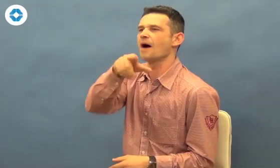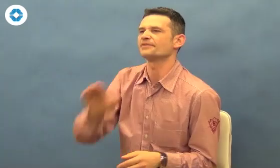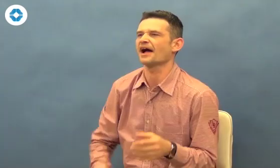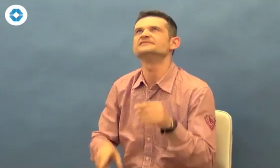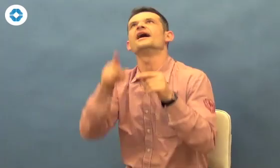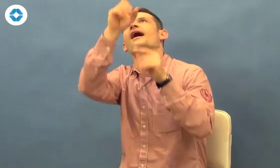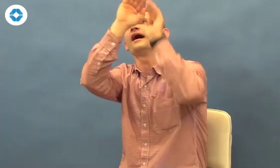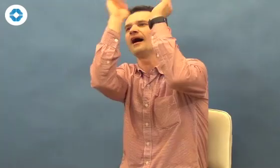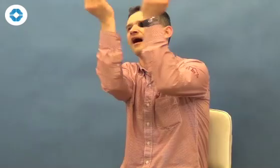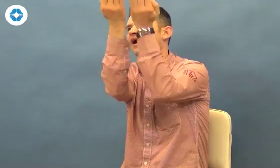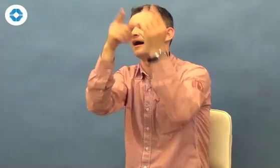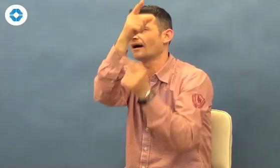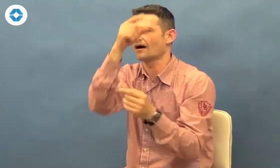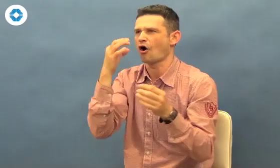Pies widzi wiszący na drzewie kulisty ul pełen os.